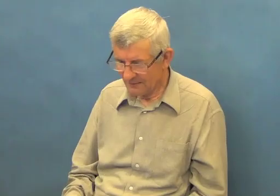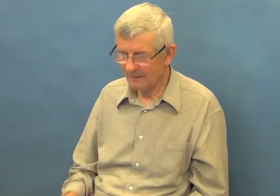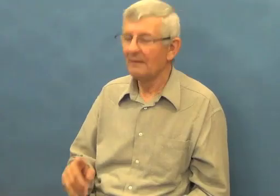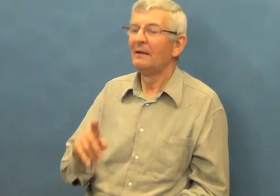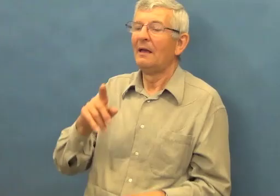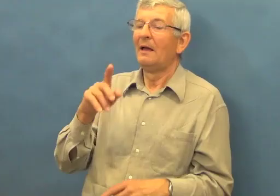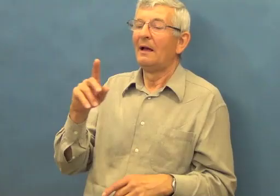A...